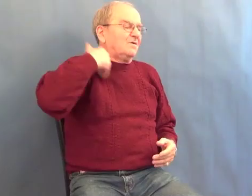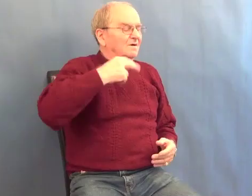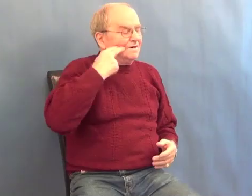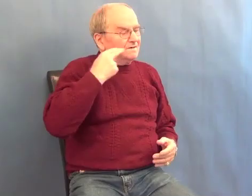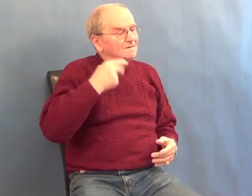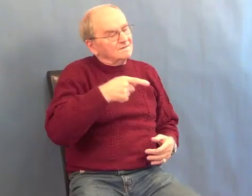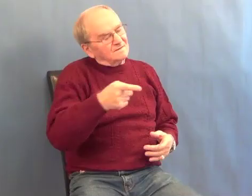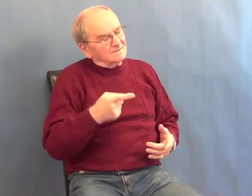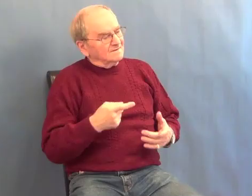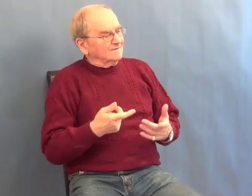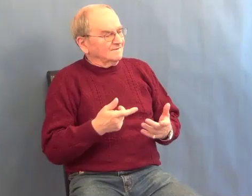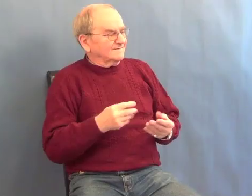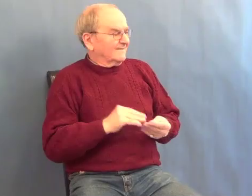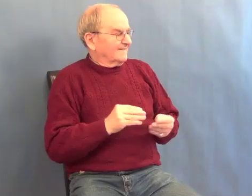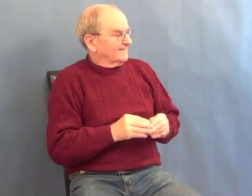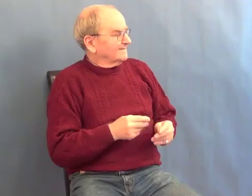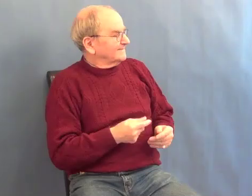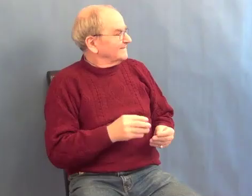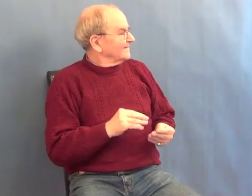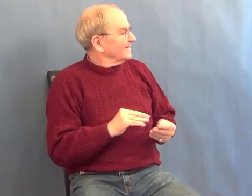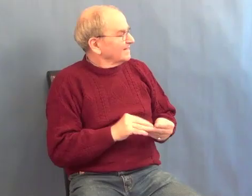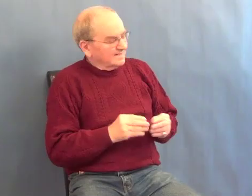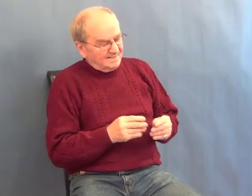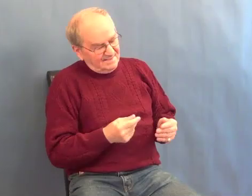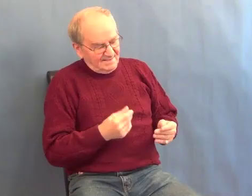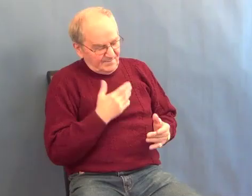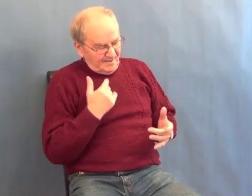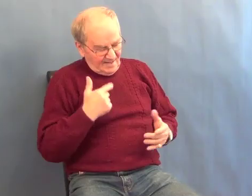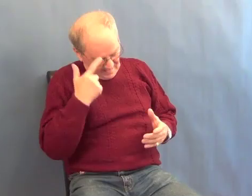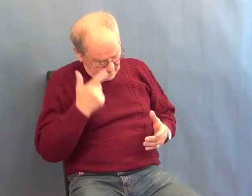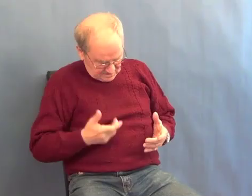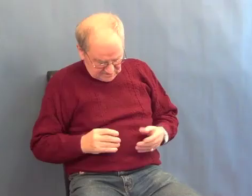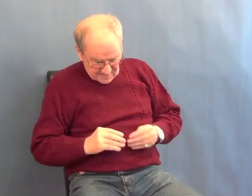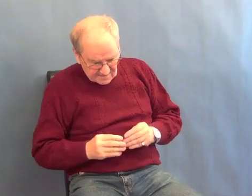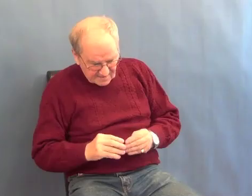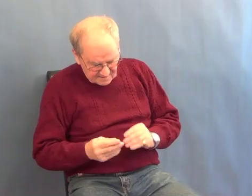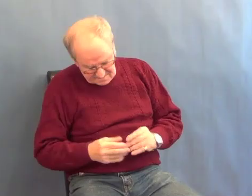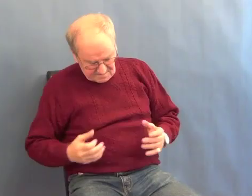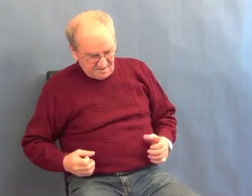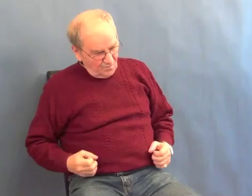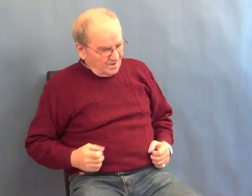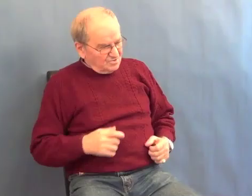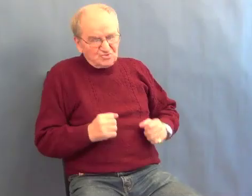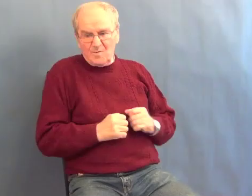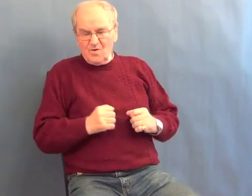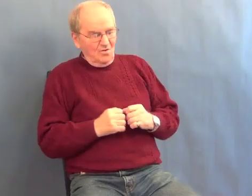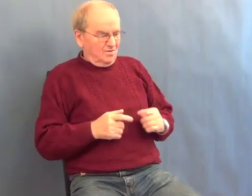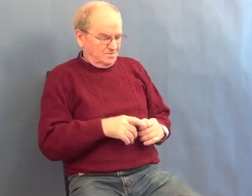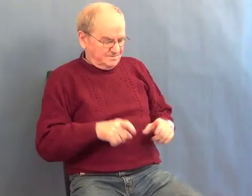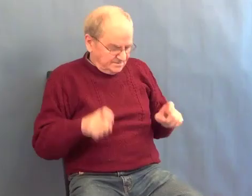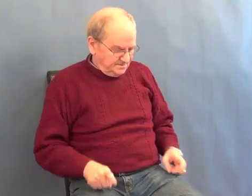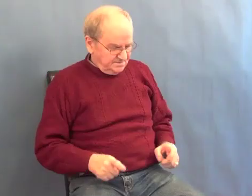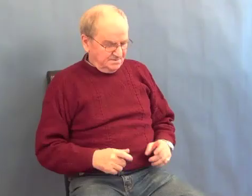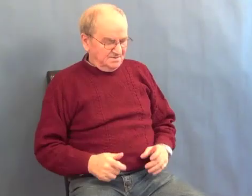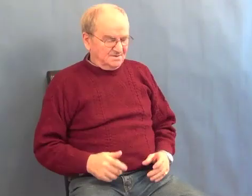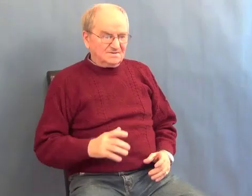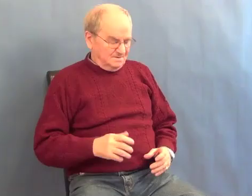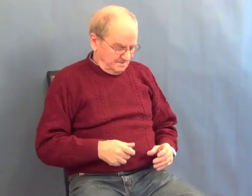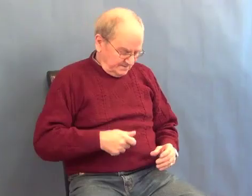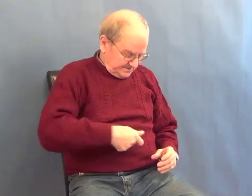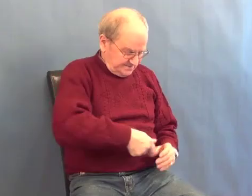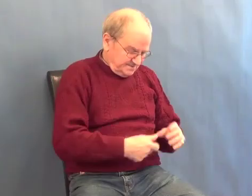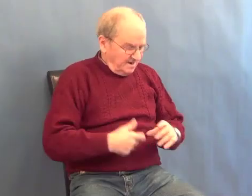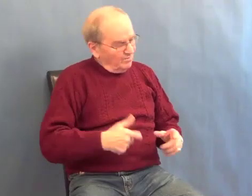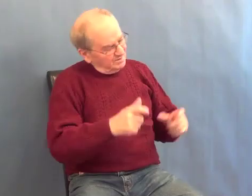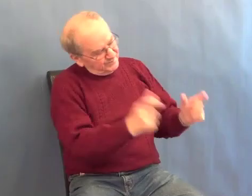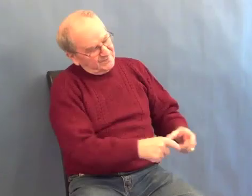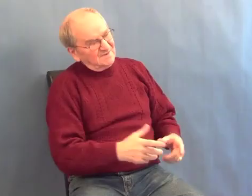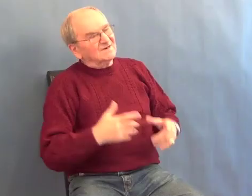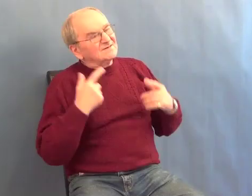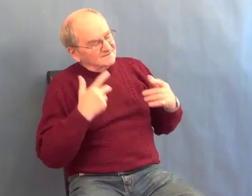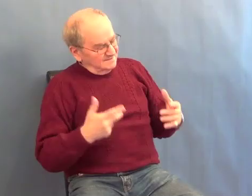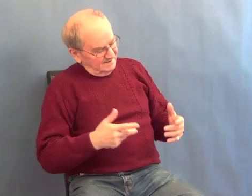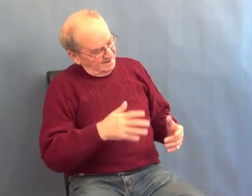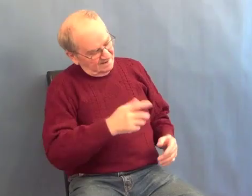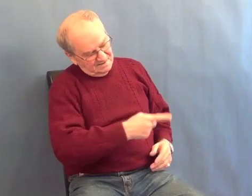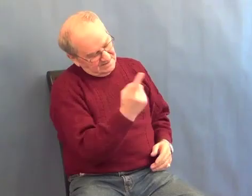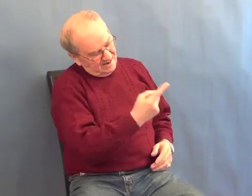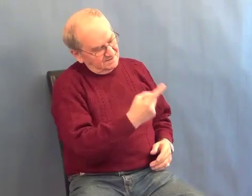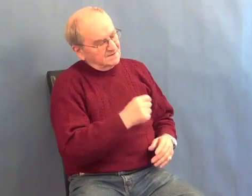Bo kiedyś Głusi nie mieli pieniędzy, to mieli ze sobą wódkę prywatną i często bywali przyłapywani, a wtedy mówili, że nie słyszą.